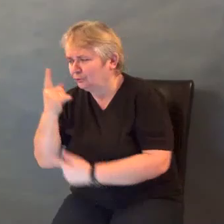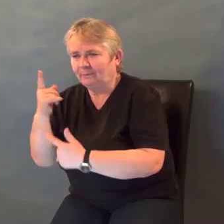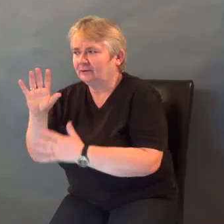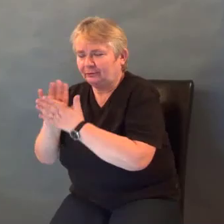Wytłumaczyłaś mi.